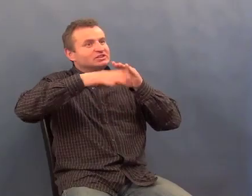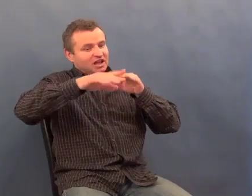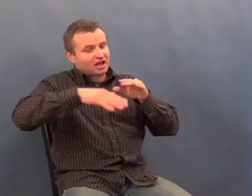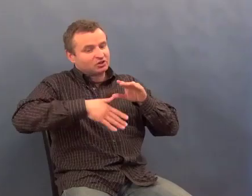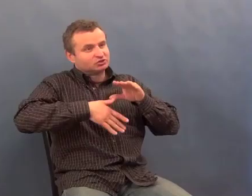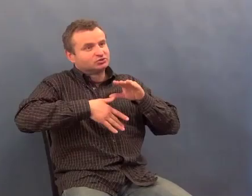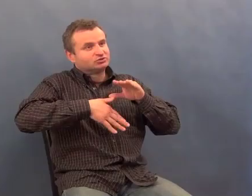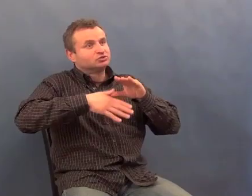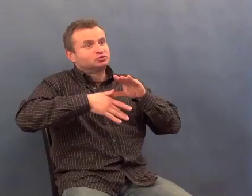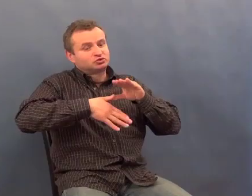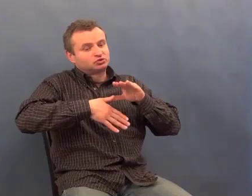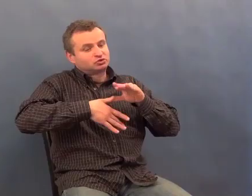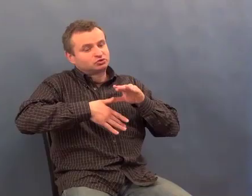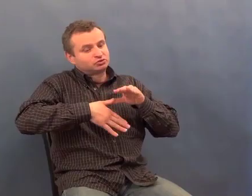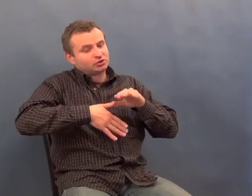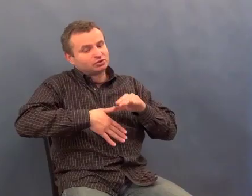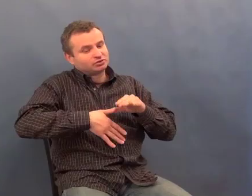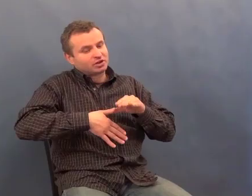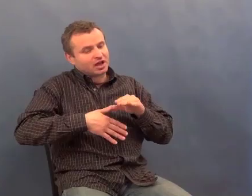Nie, schody.